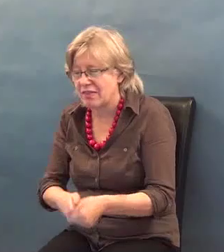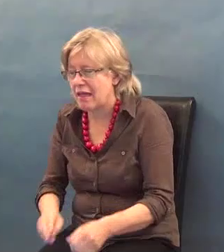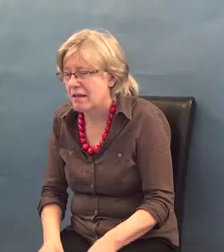Data.